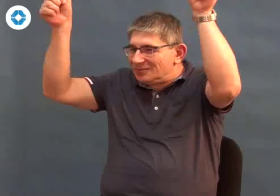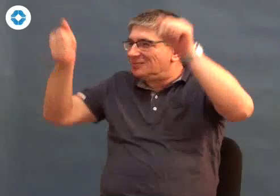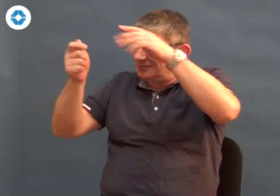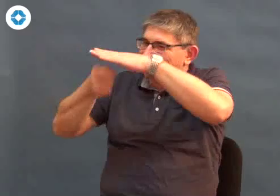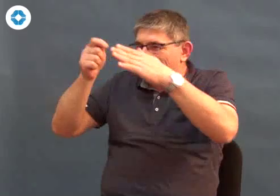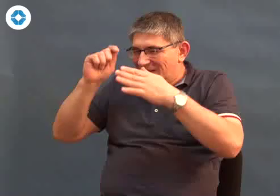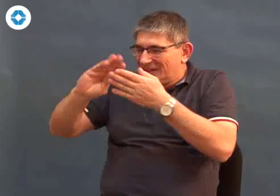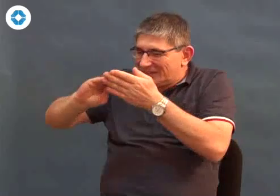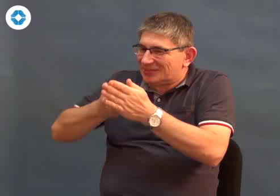Zakleja szybę kitem.